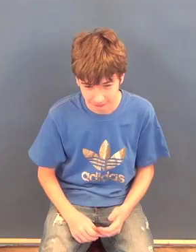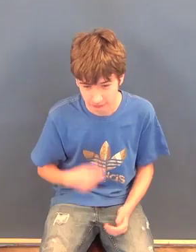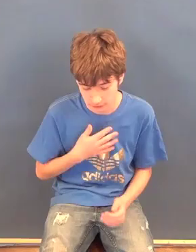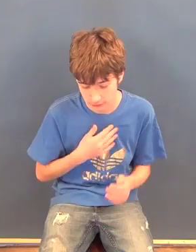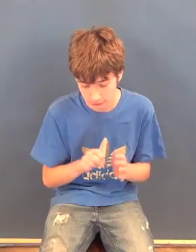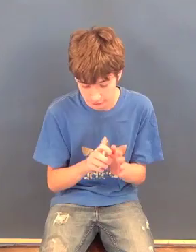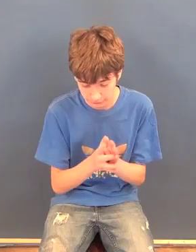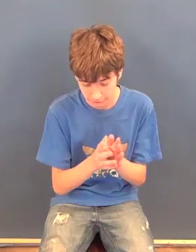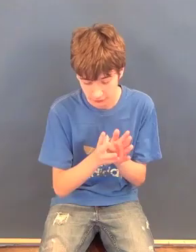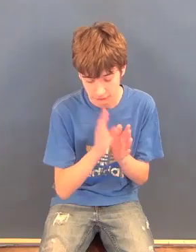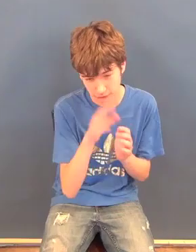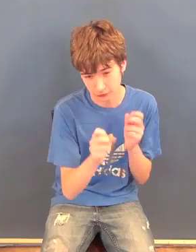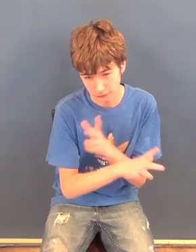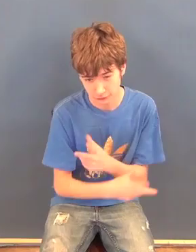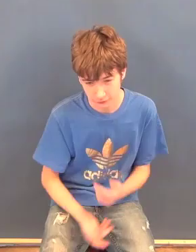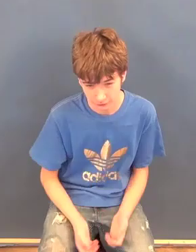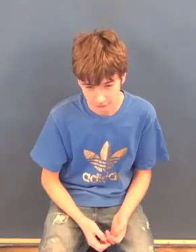Ja mam do dziewiętnastej, a potem idę do kina.